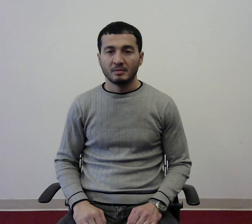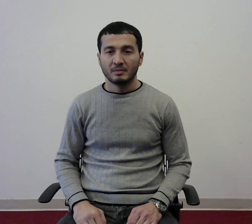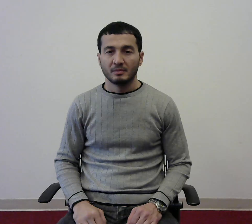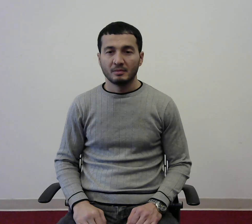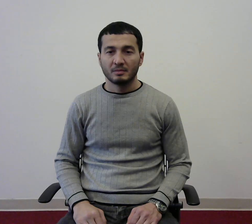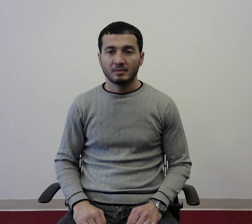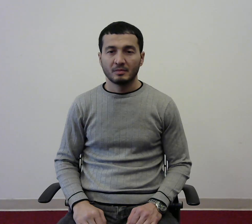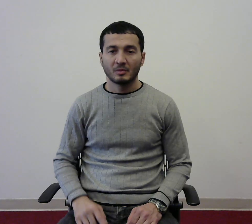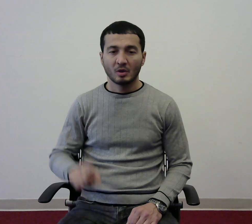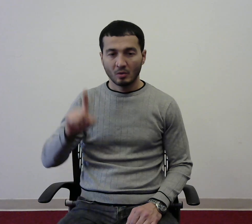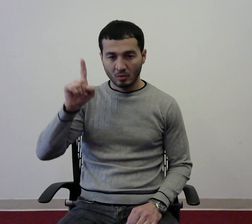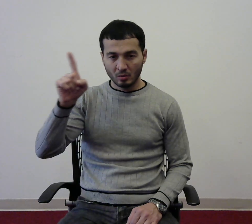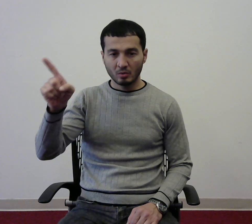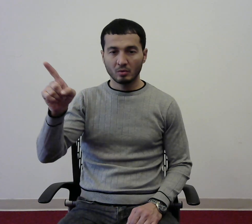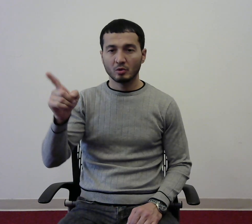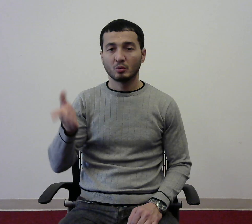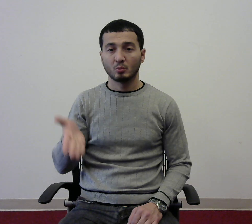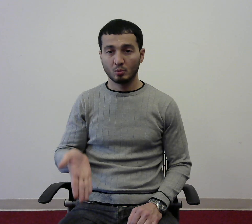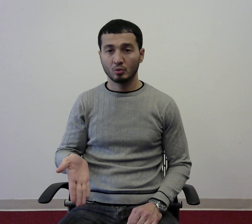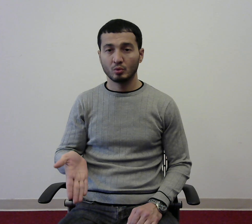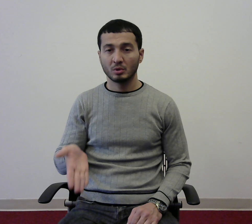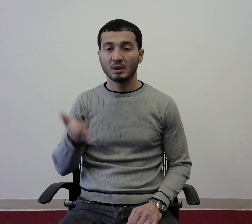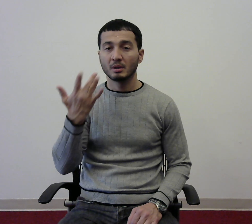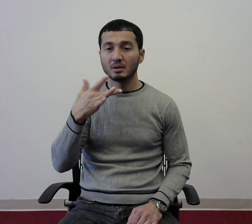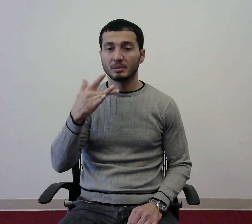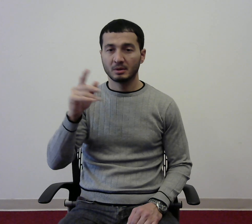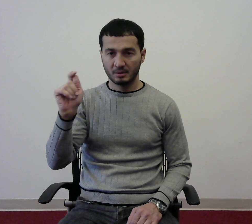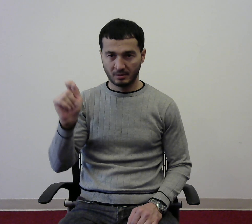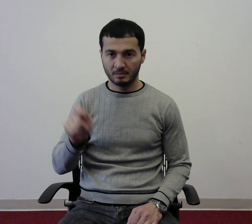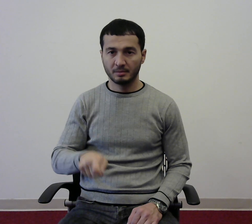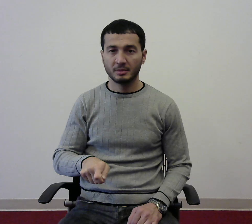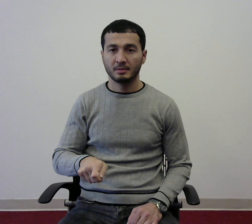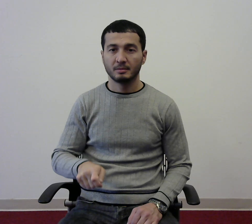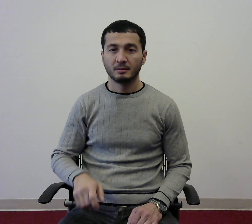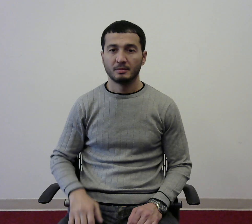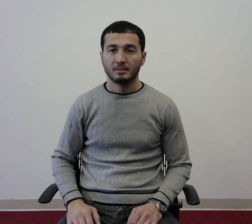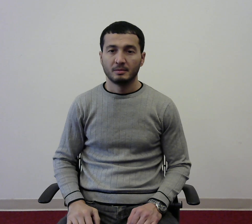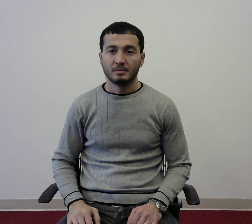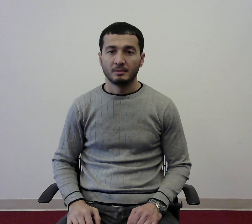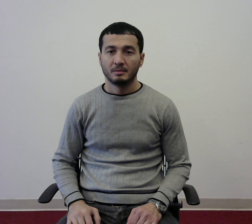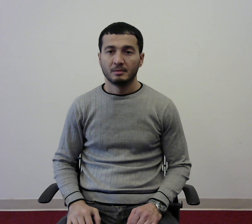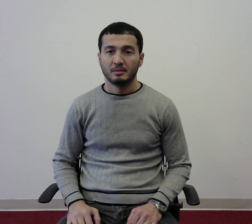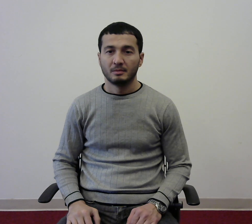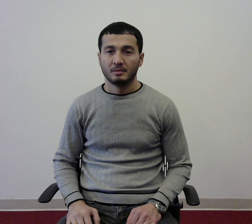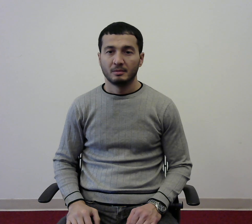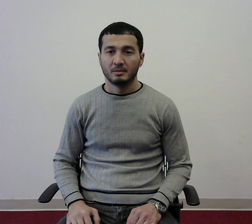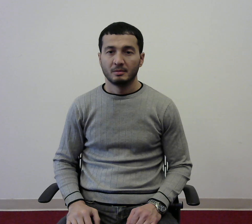O bura Amerikadan gəlib